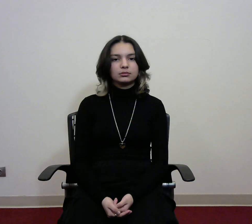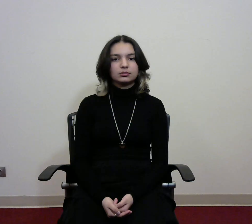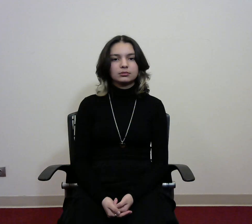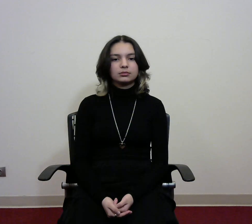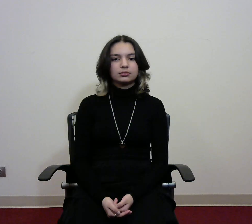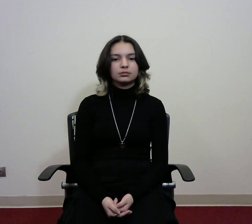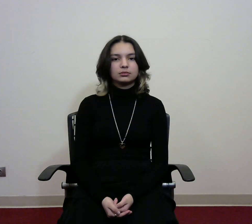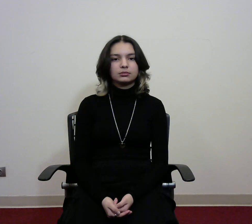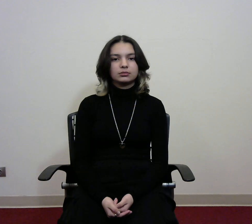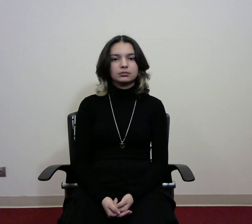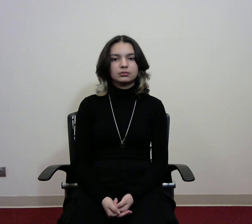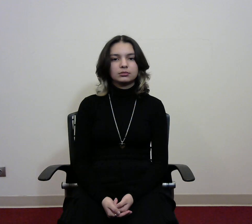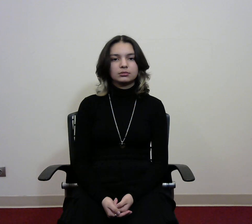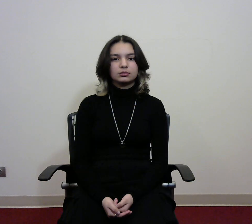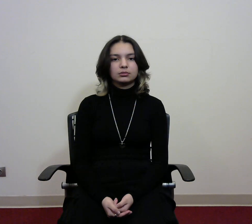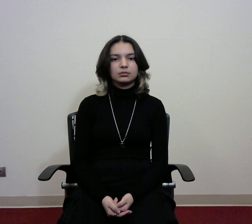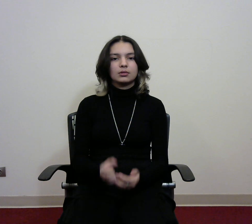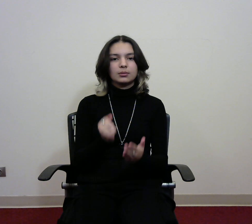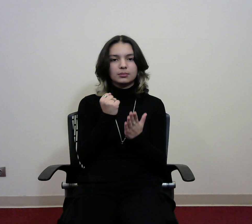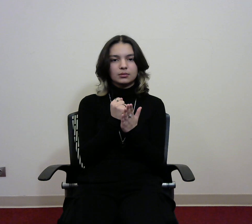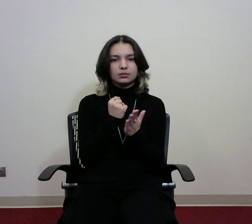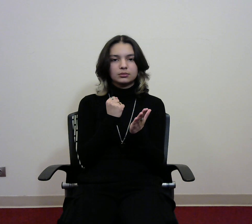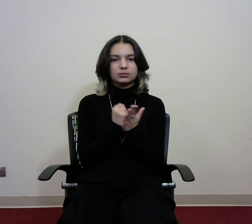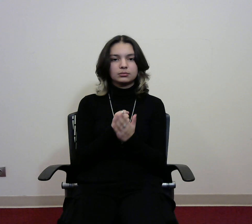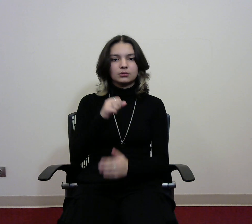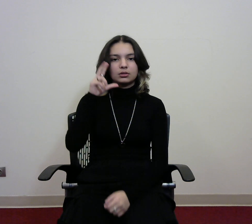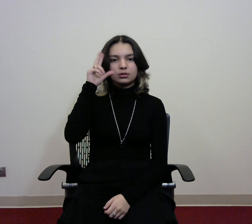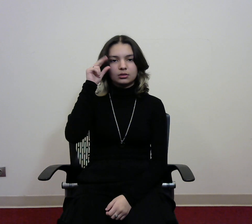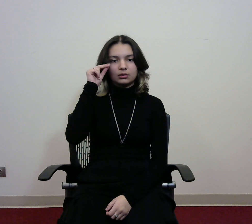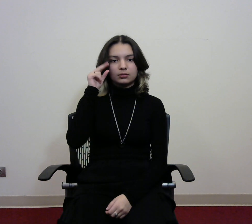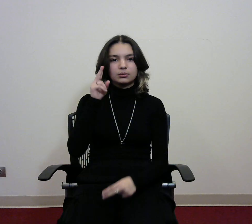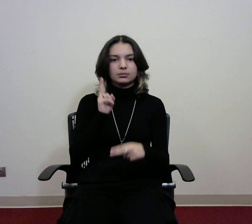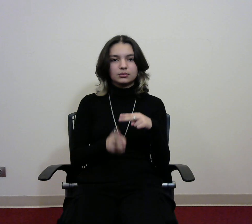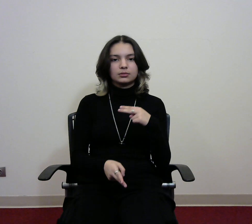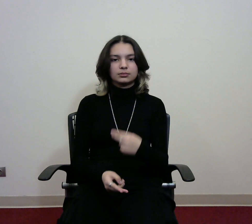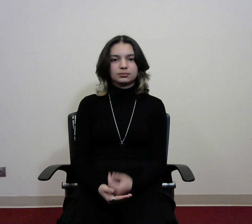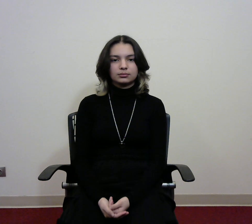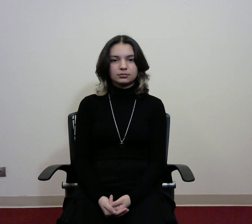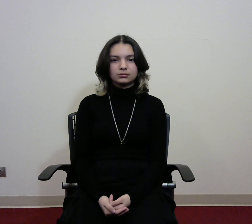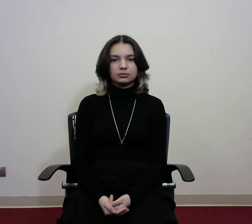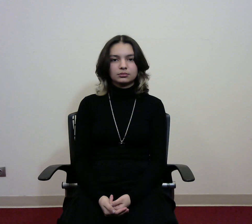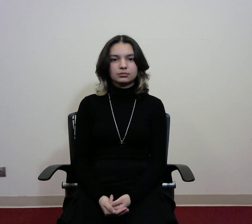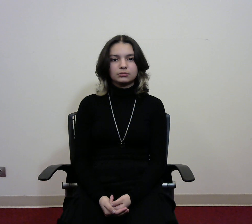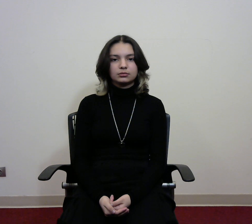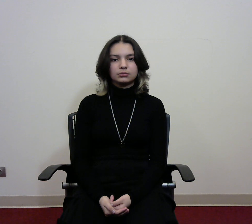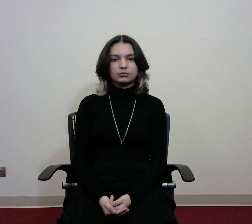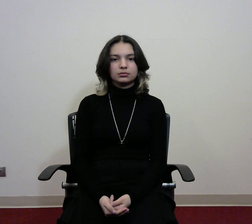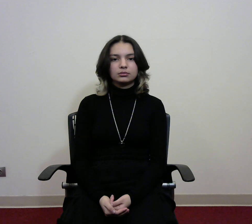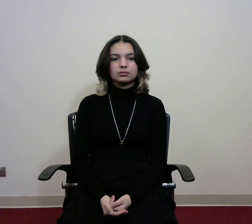Viza nə vaxt bitir?